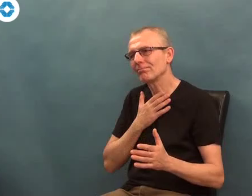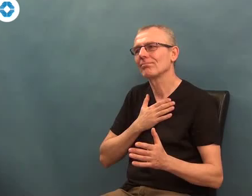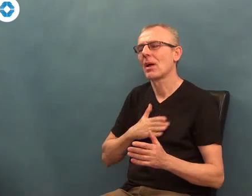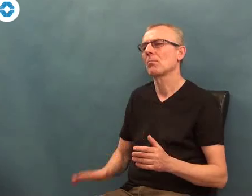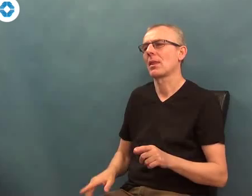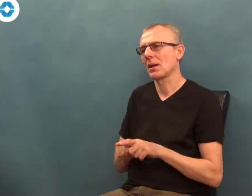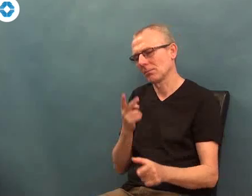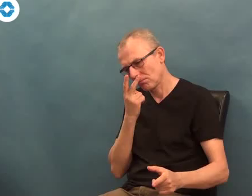Pies też patrzył.